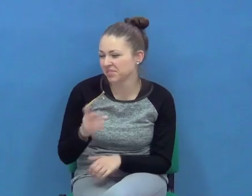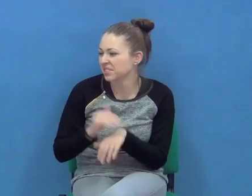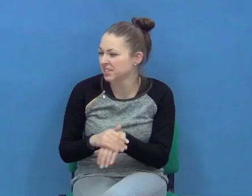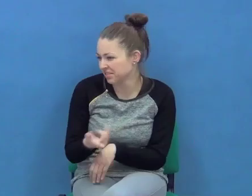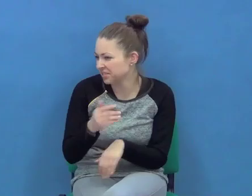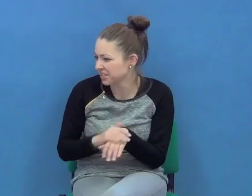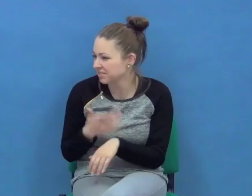Zgadzam się.